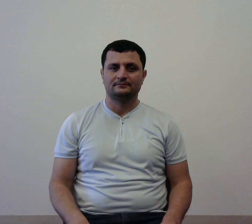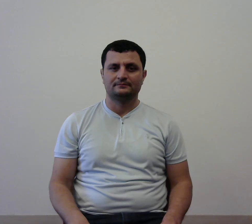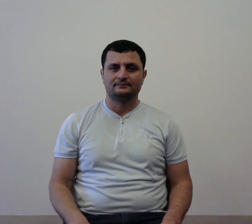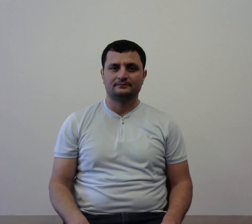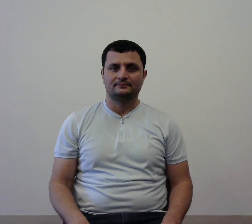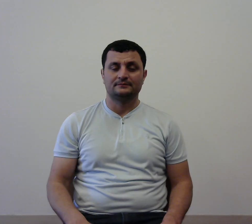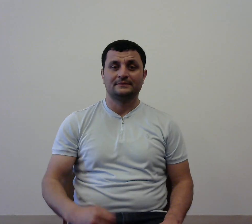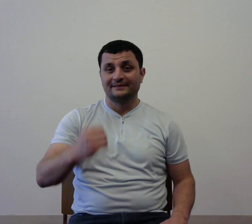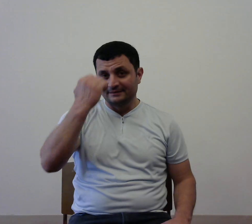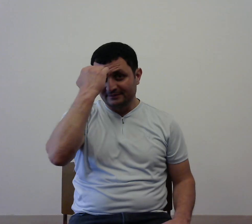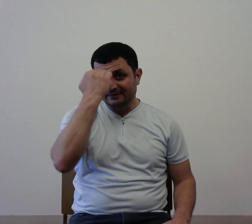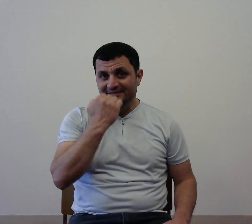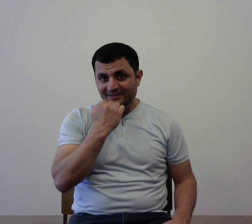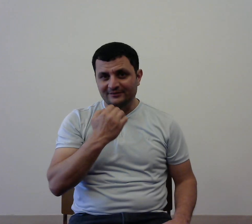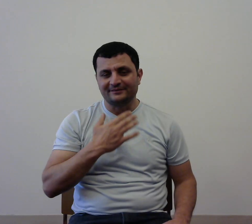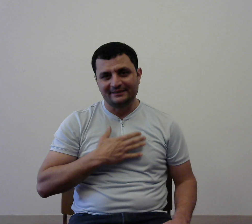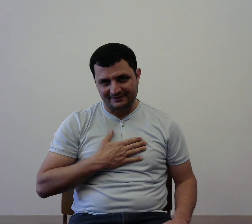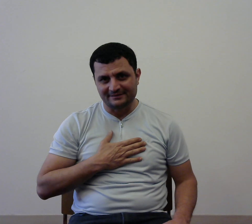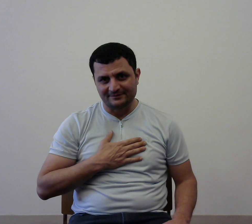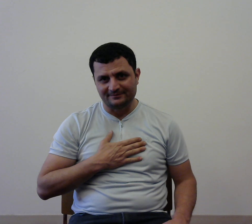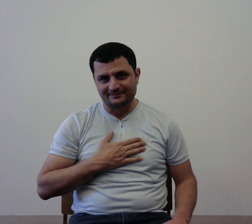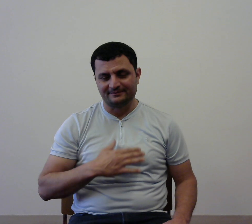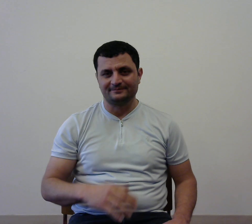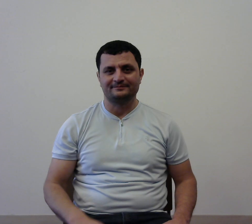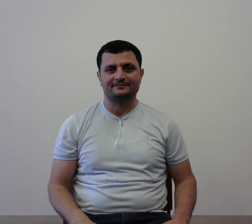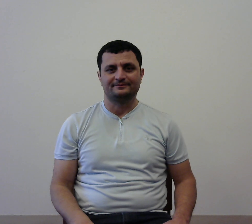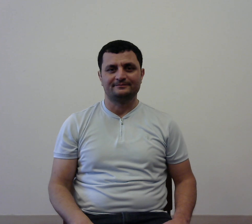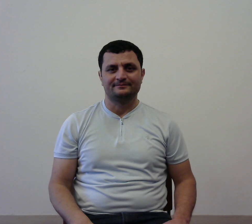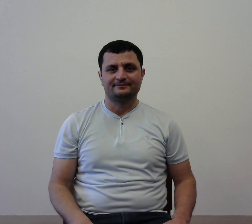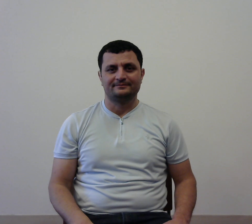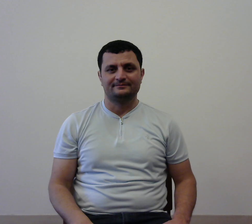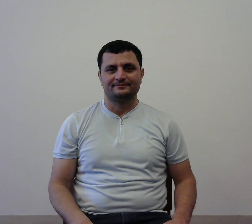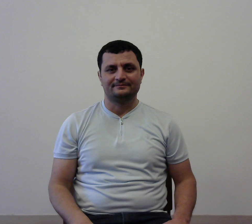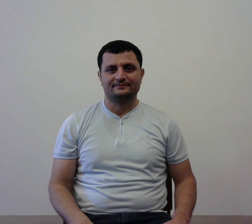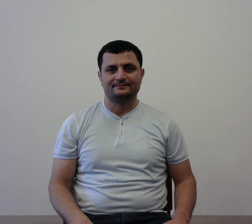Təşəkkür edirəm